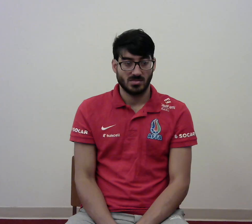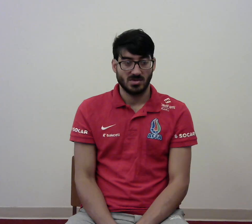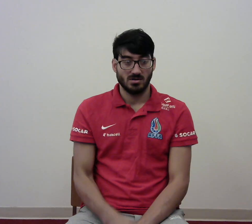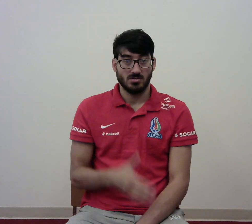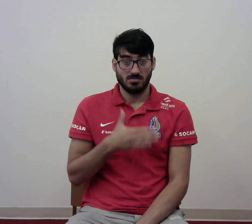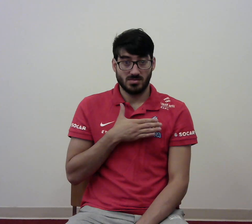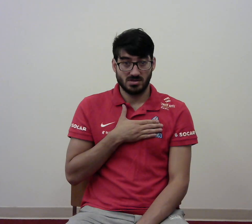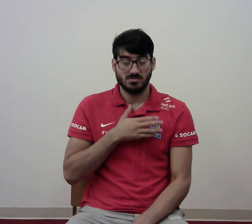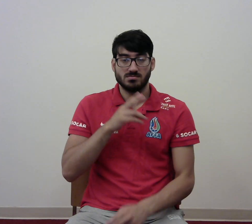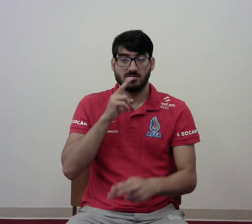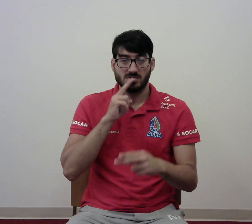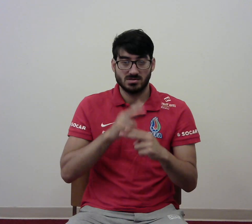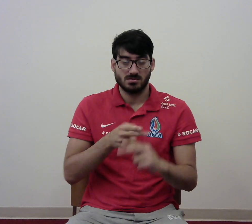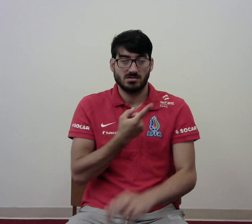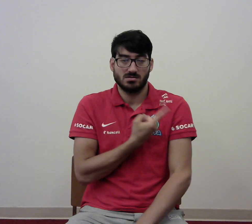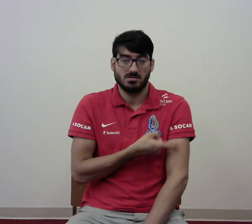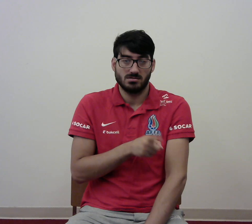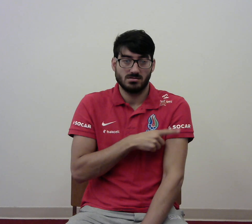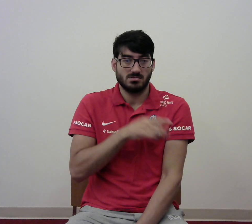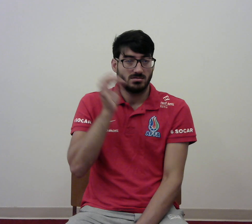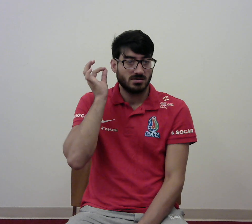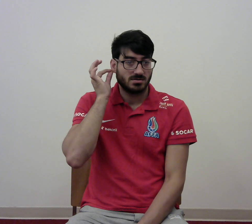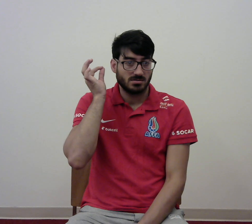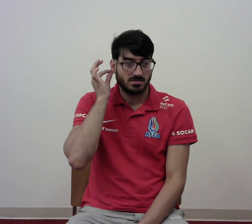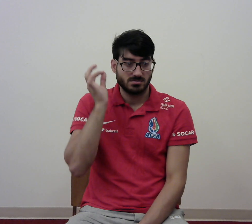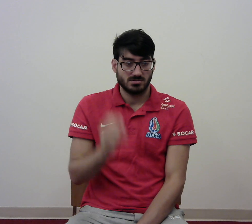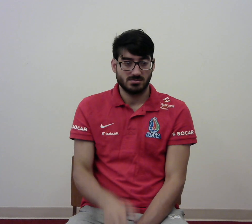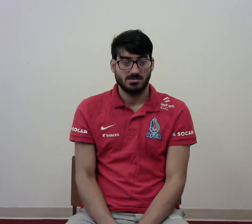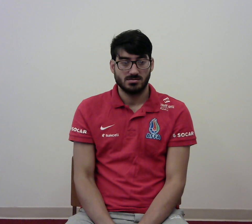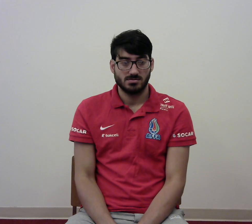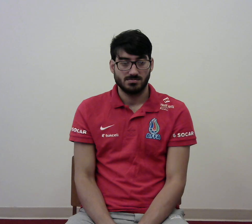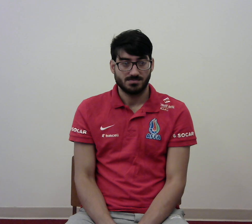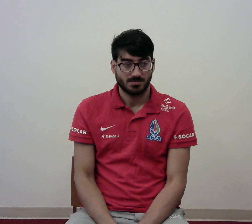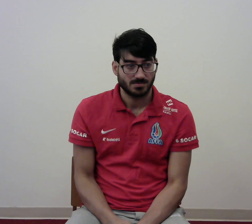Mənim bacım tibb bacısıdır